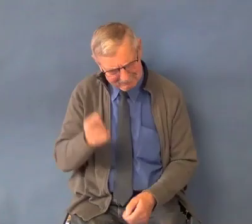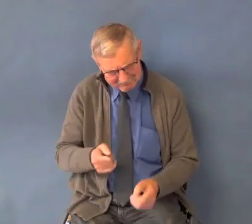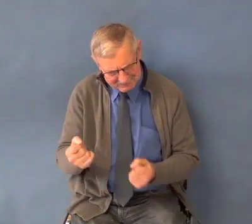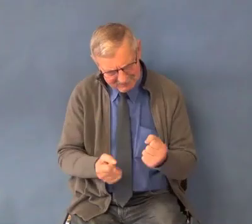Zastanawiam się.